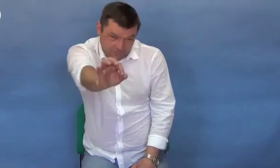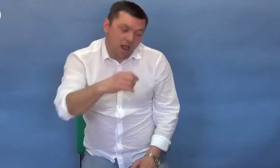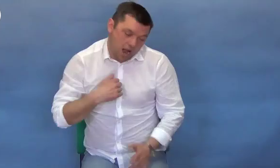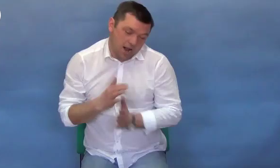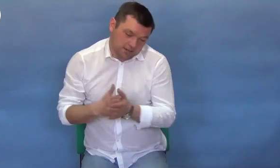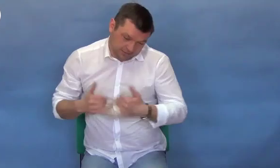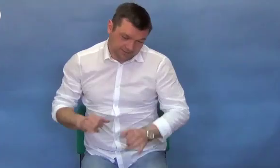Ja migam inaczej.